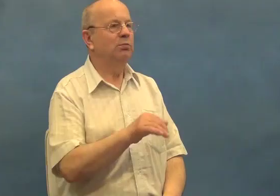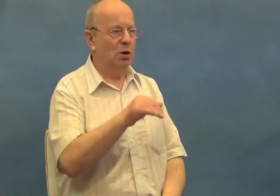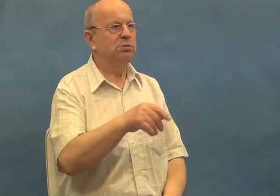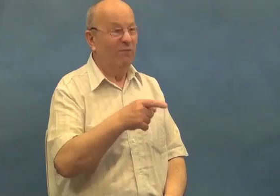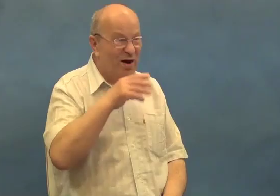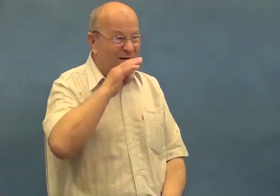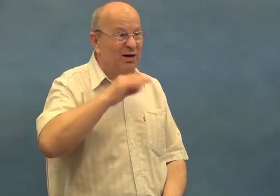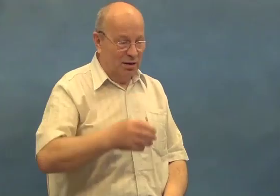Może.